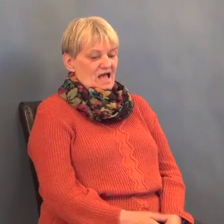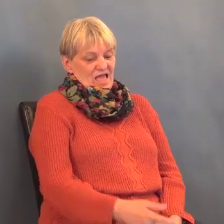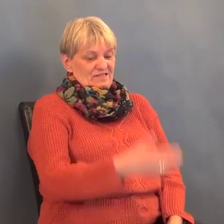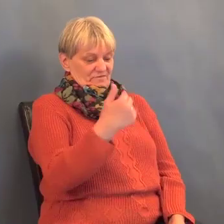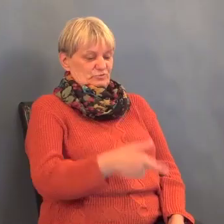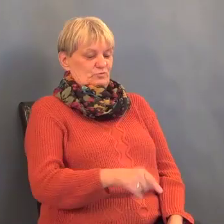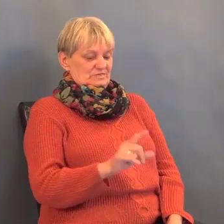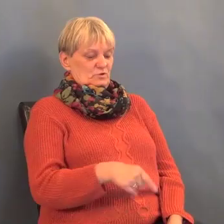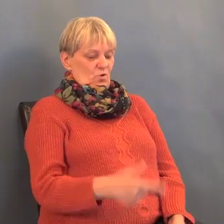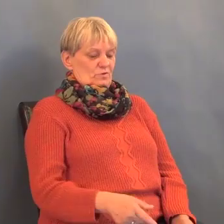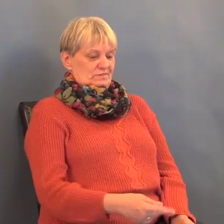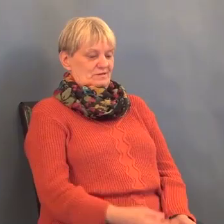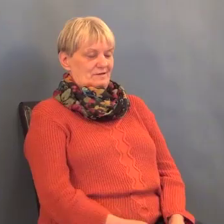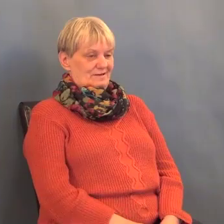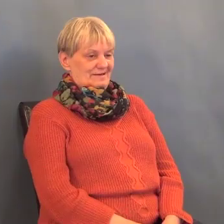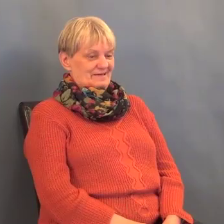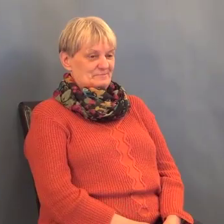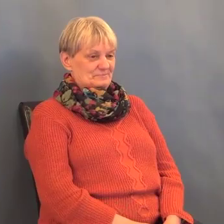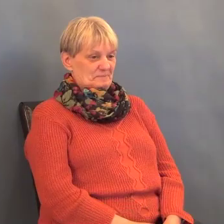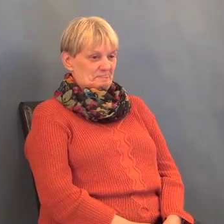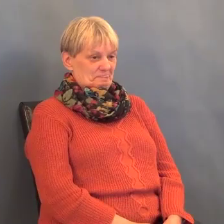Nie wiem co to za kod.